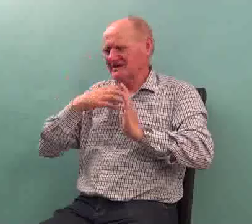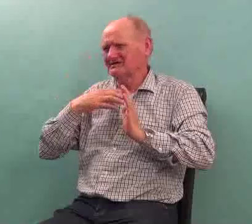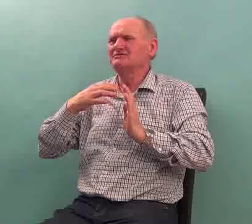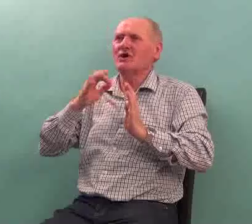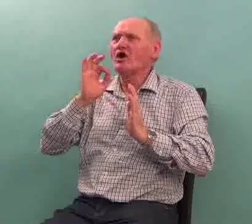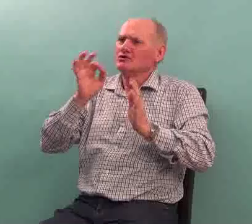Dobrze.